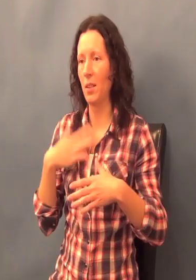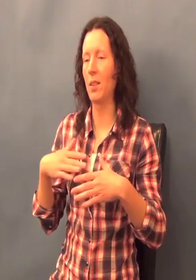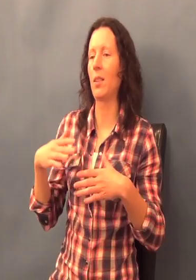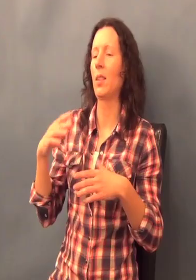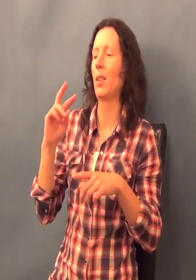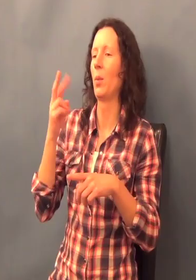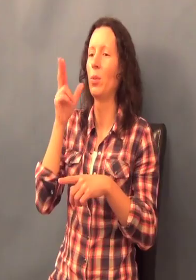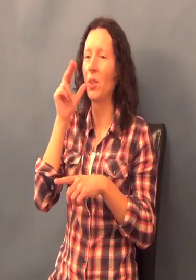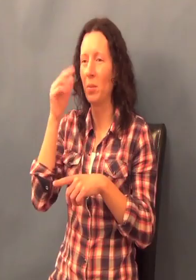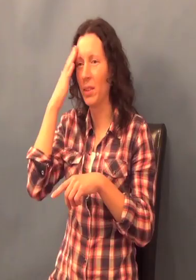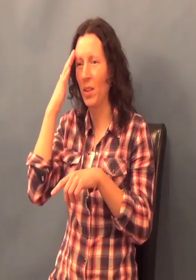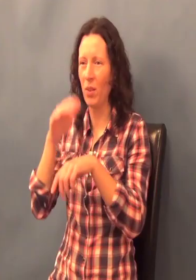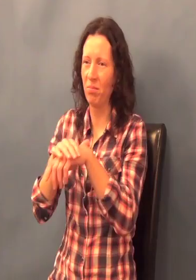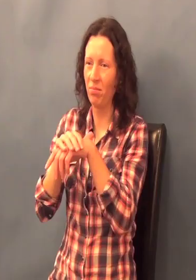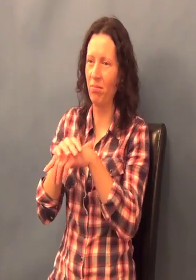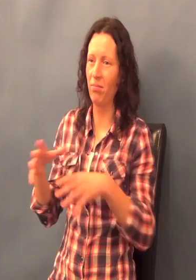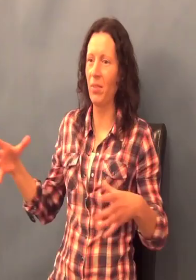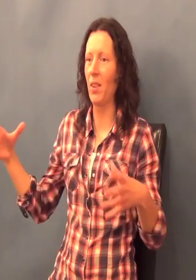Tam jest druga żaba, kolega - są razem.